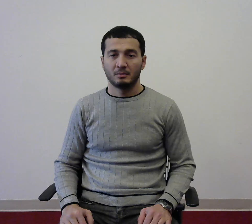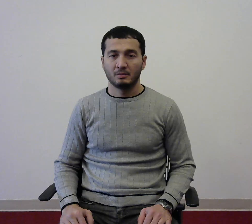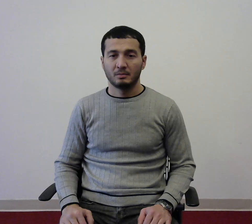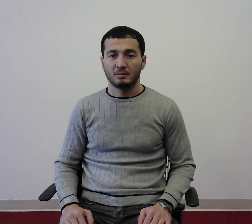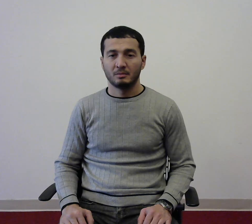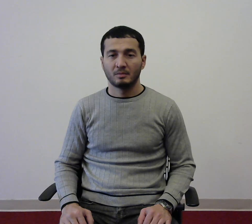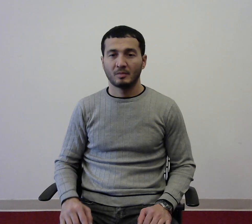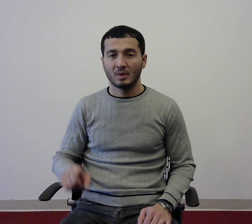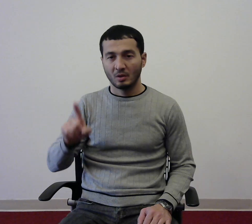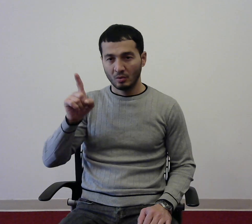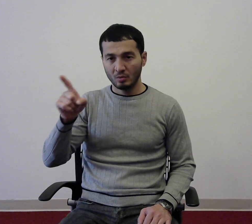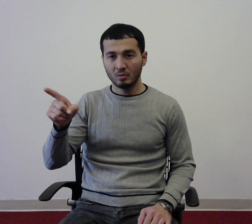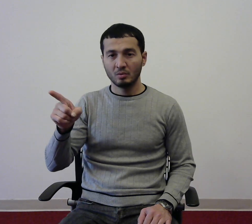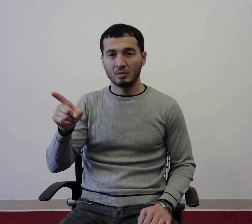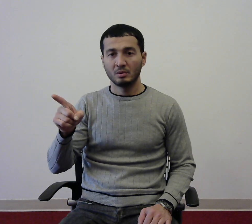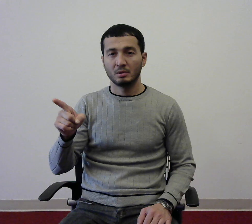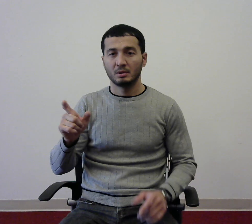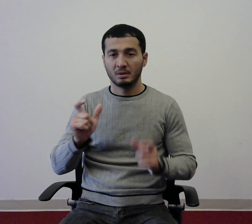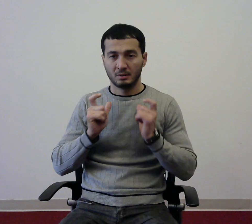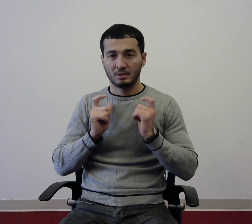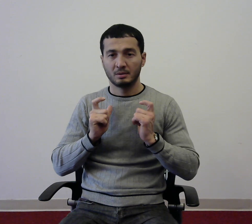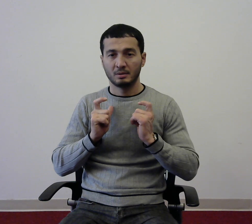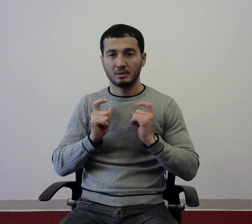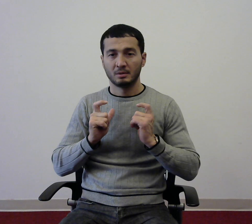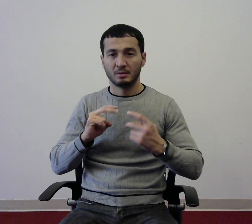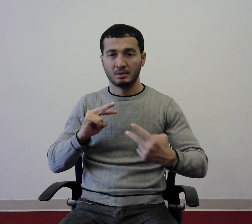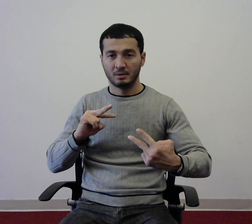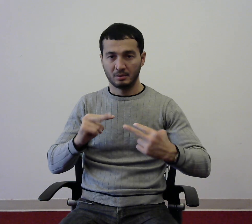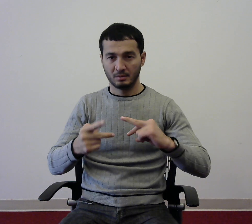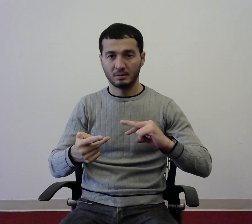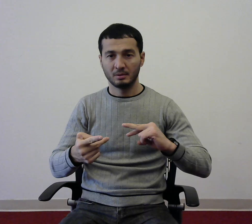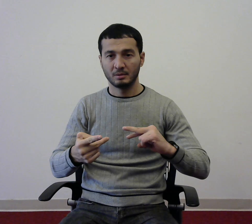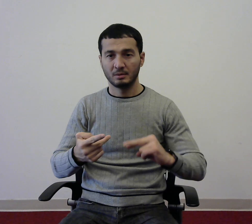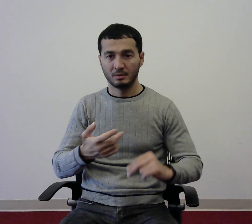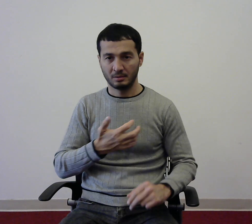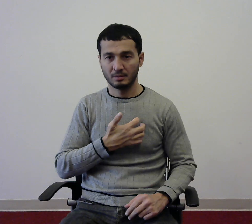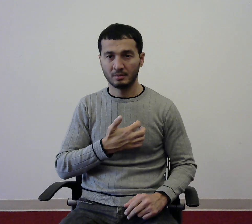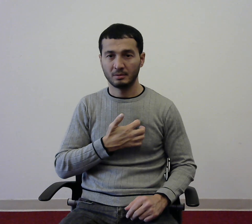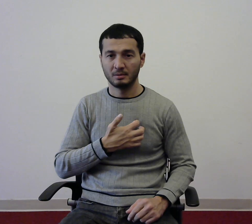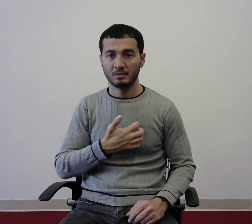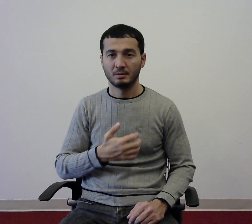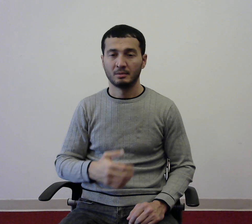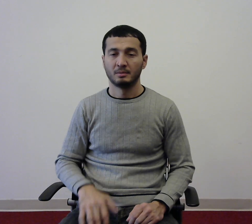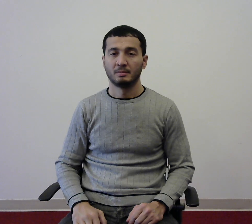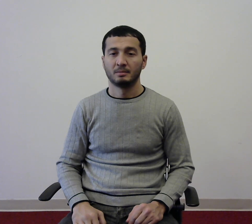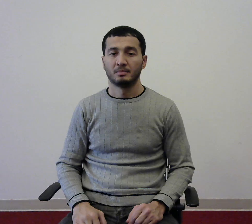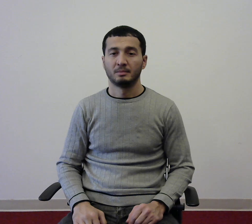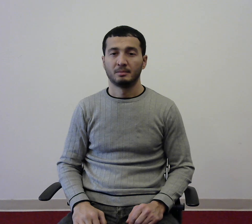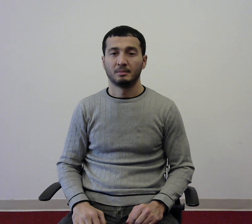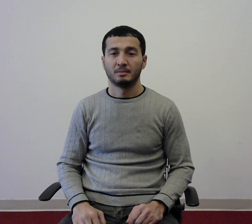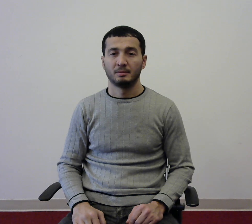O köynəyini dəyişmək istəyir